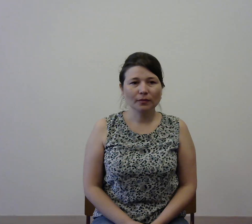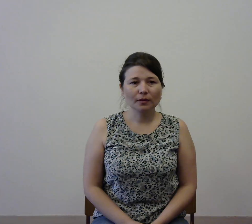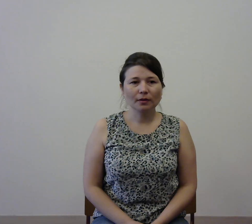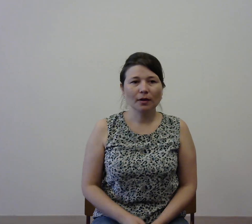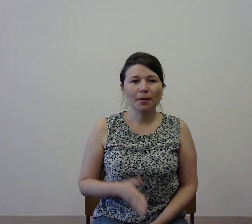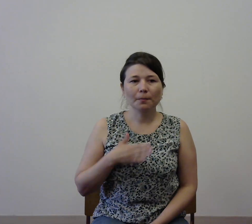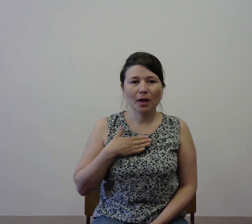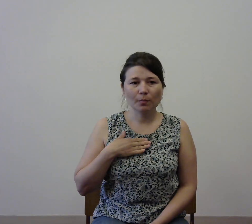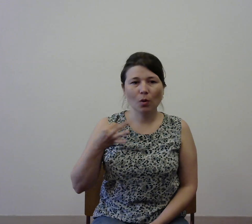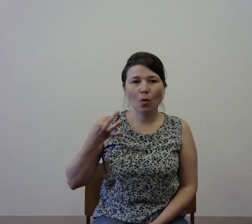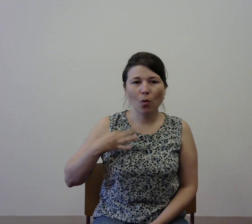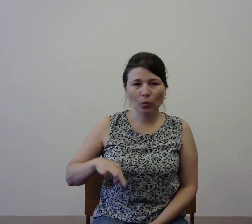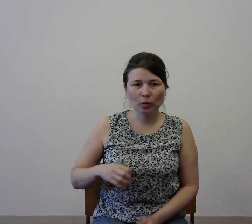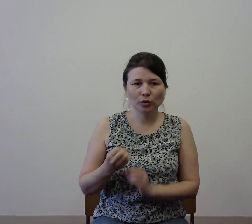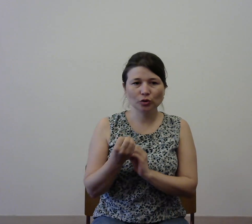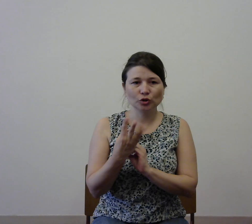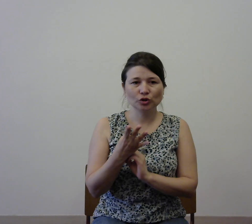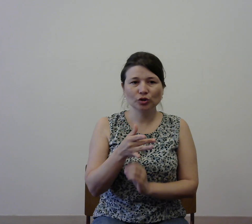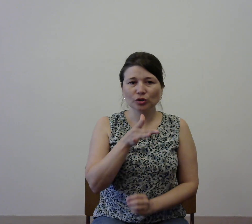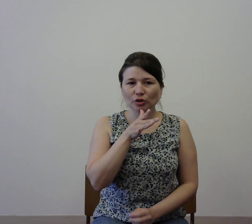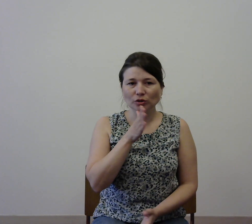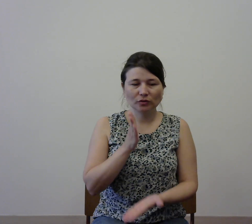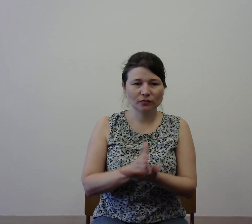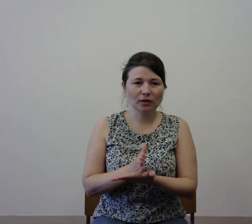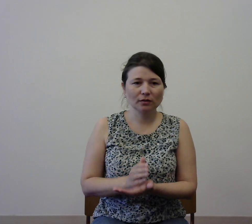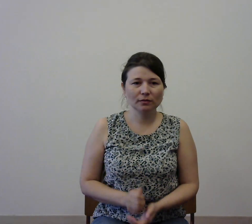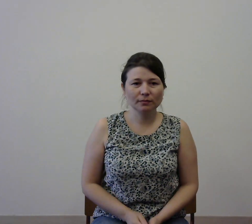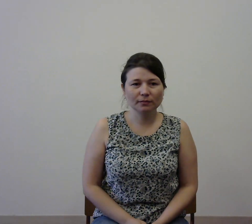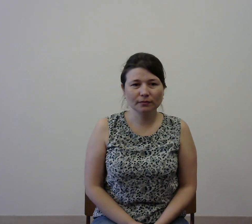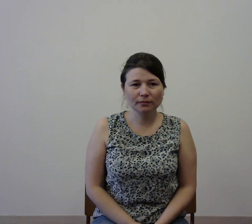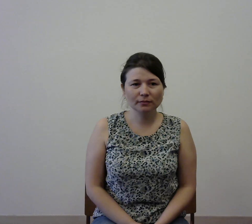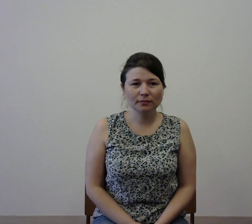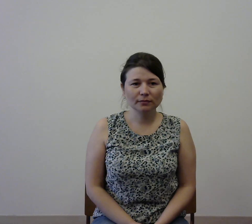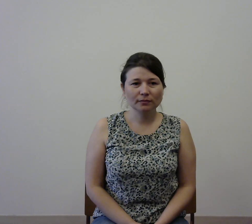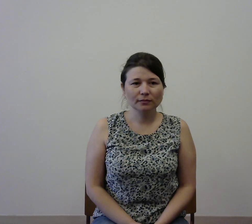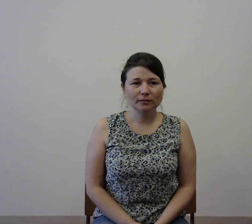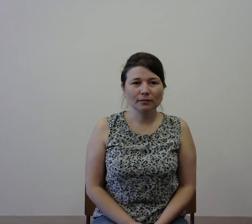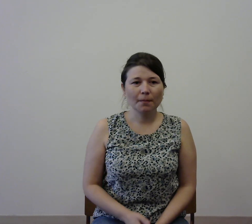Mənim oğlumun 14 yaşı var